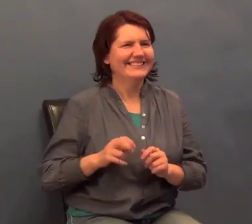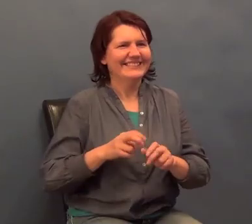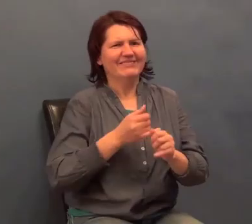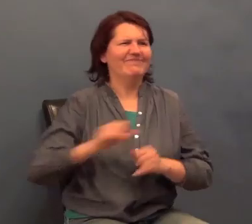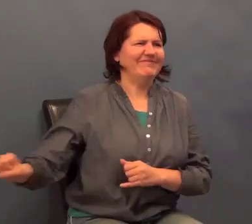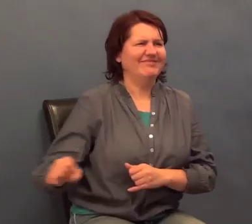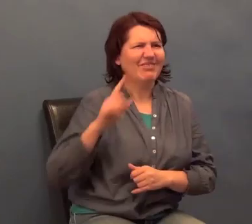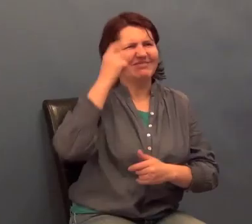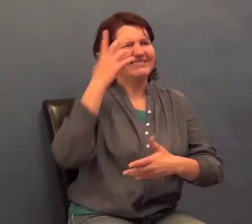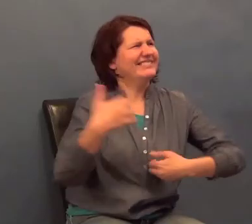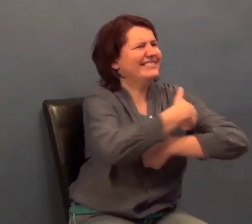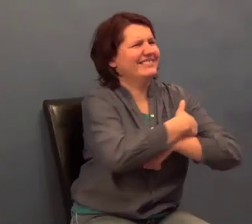Odgania go nogą, a chłopiec nie rozumie, o co chodzi, przytula się.